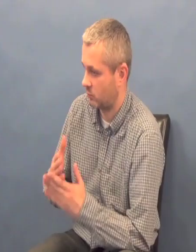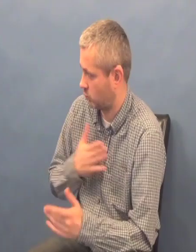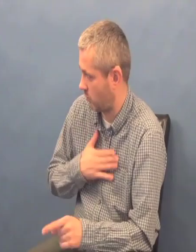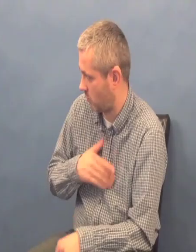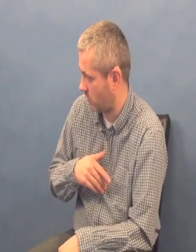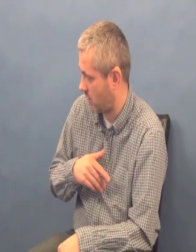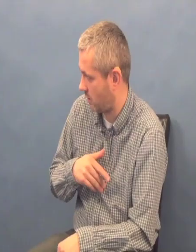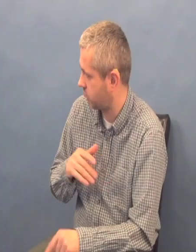Tylko w tę sobotę?